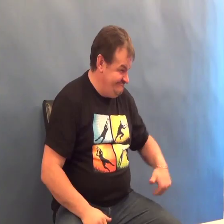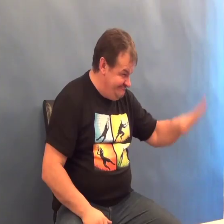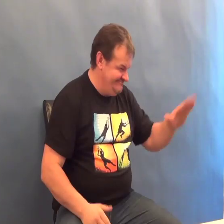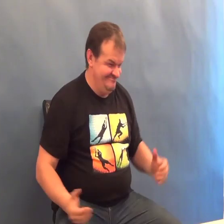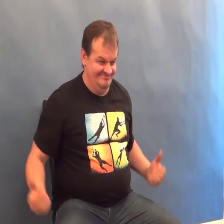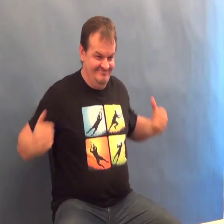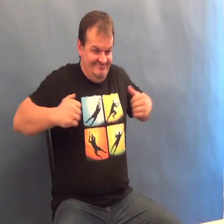Charlie zakłada okno na plecy.